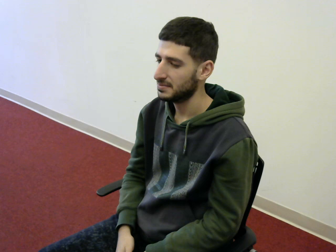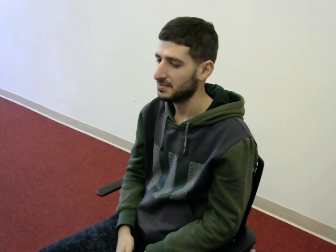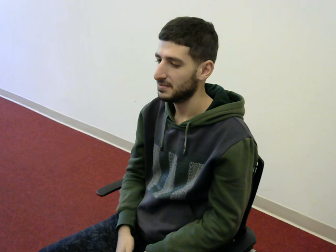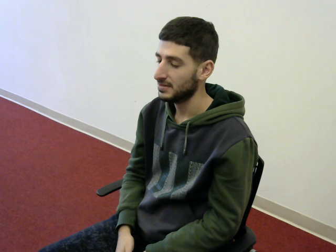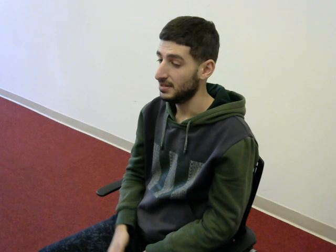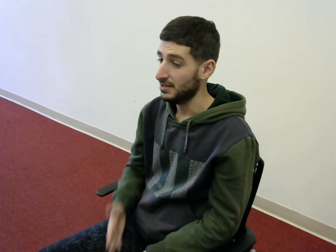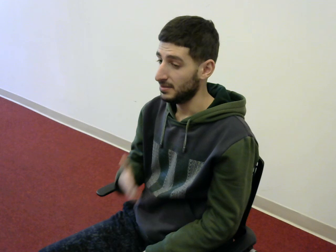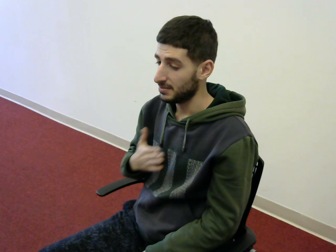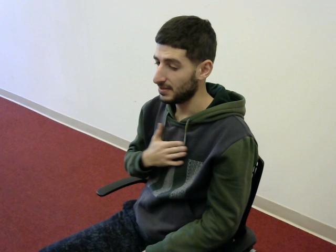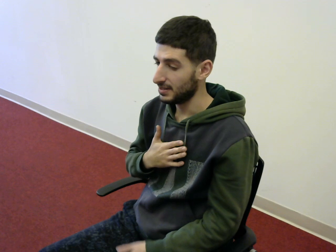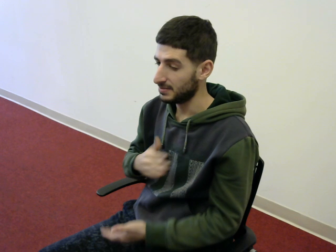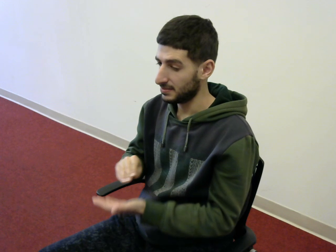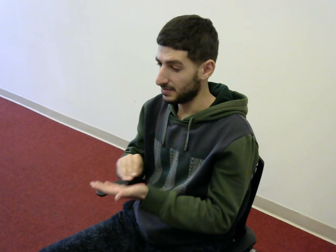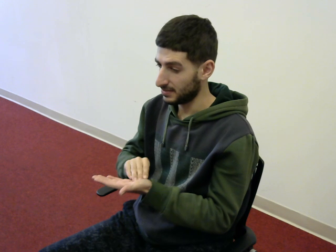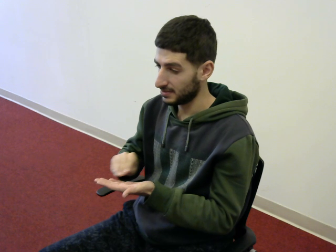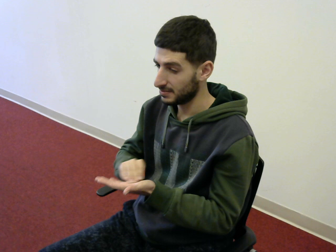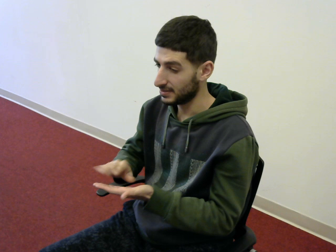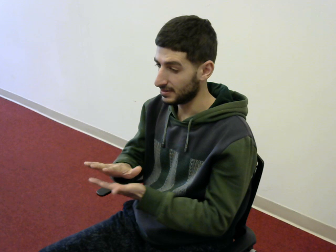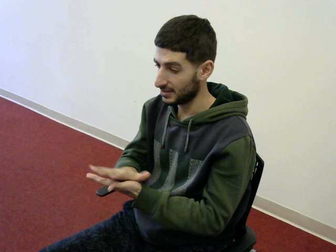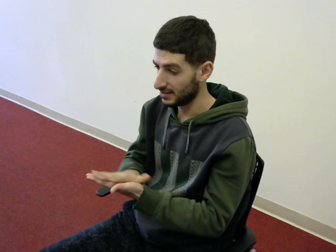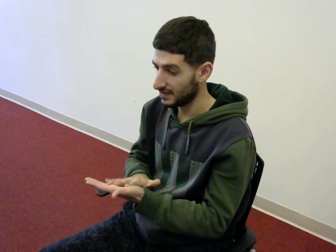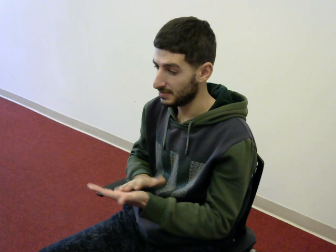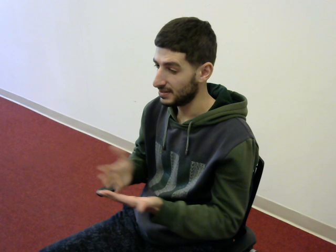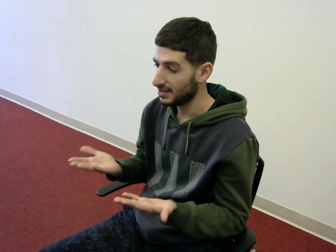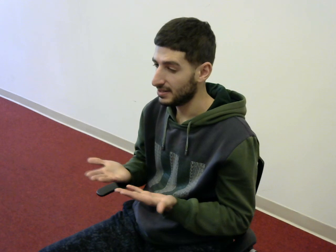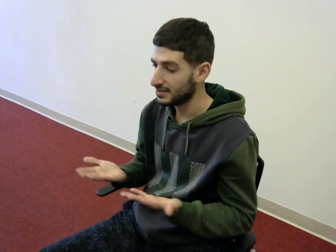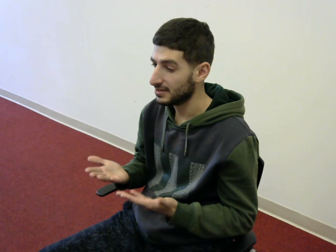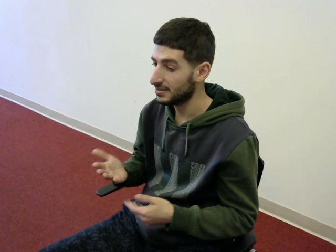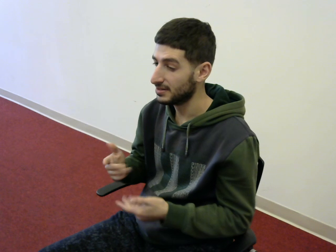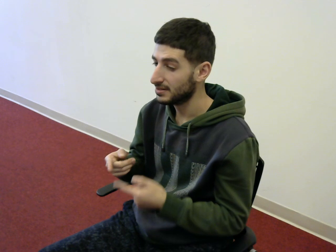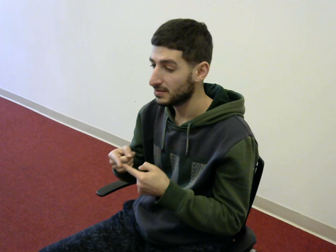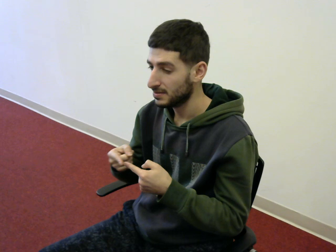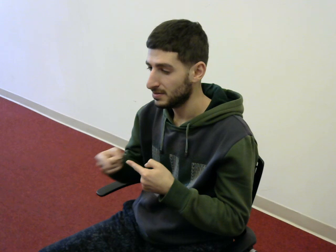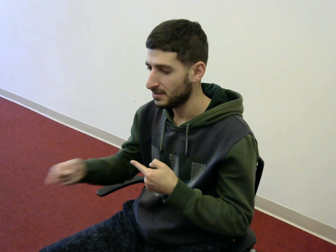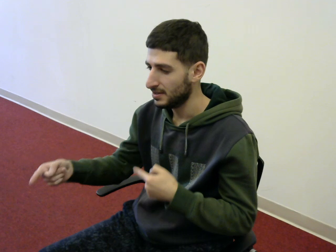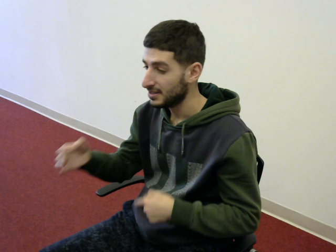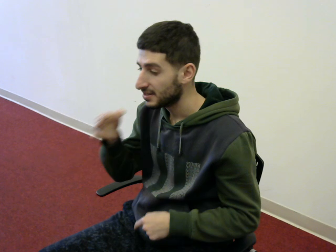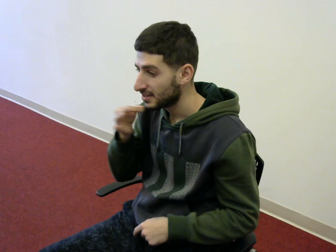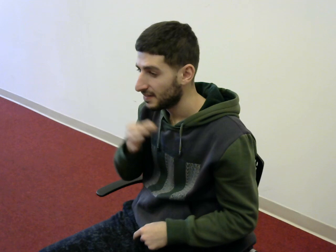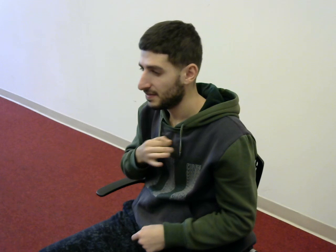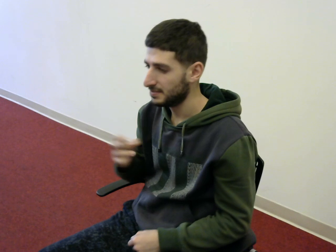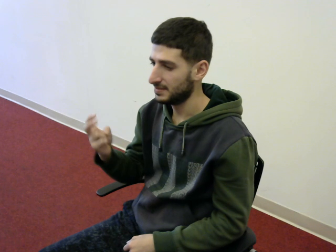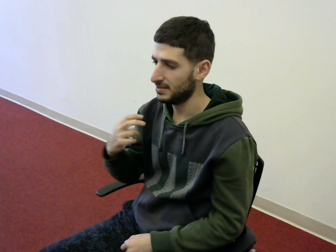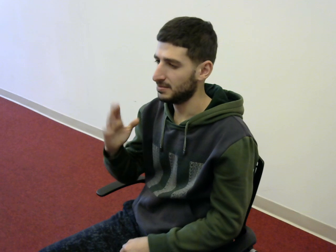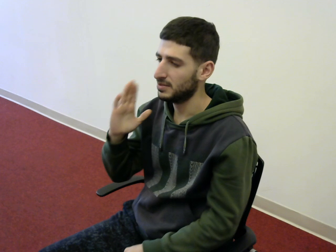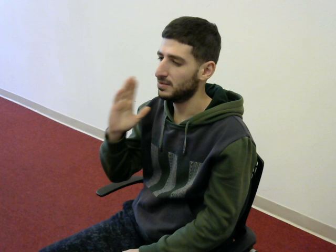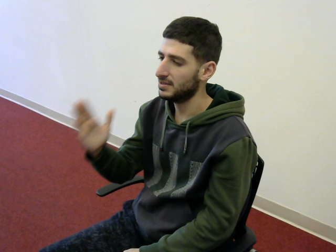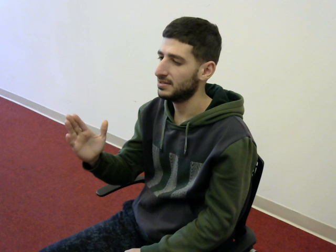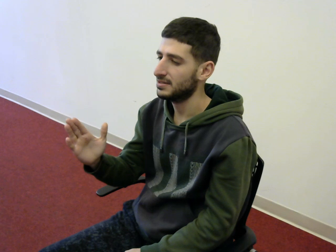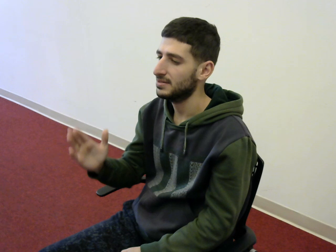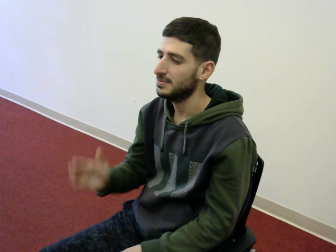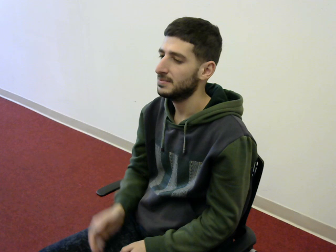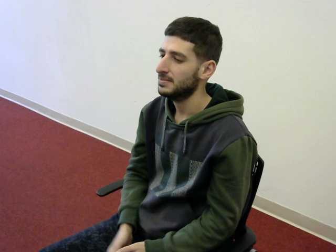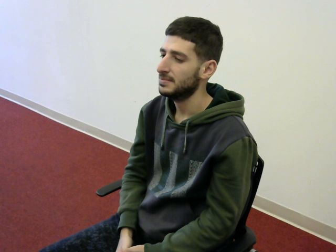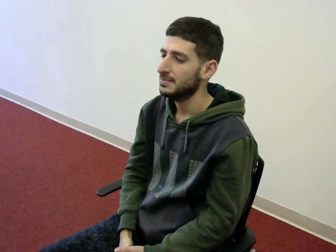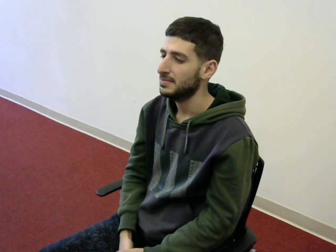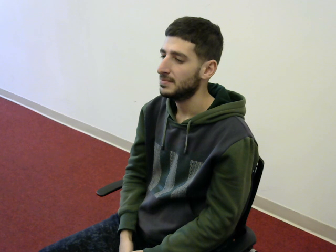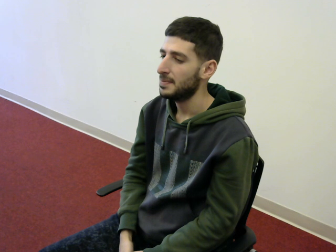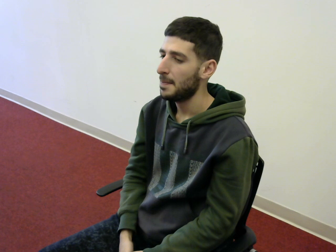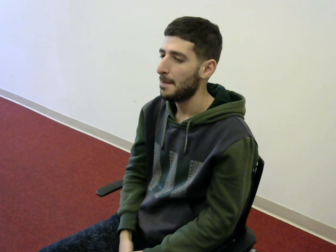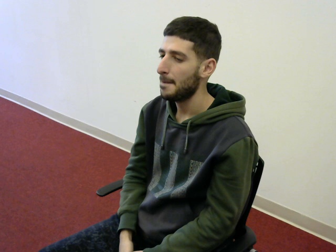Mənim yazdığım ərizəyə hansı müddətdə cavab gələcək?